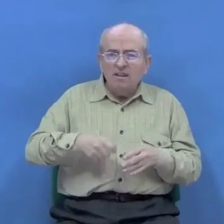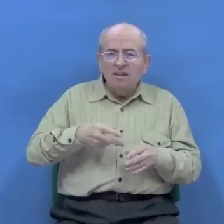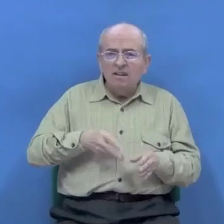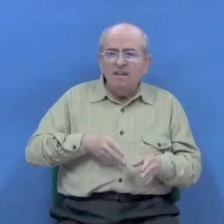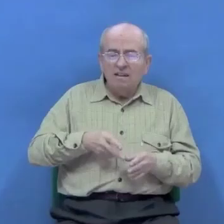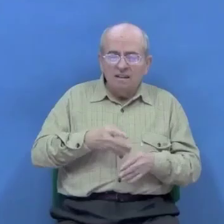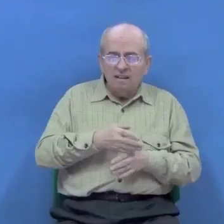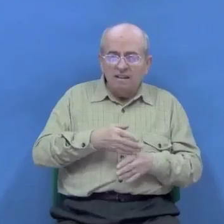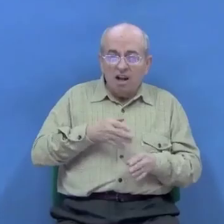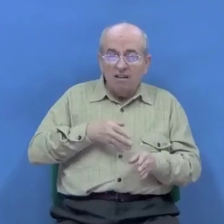Kradną tory kolejowe.